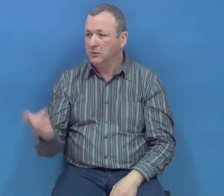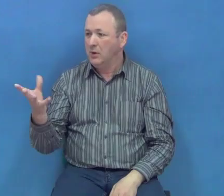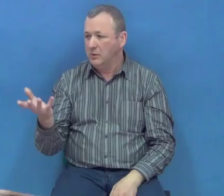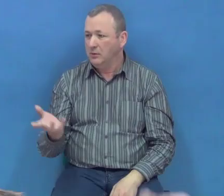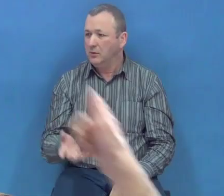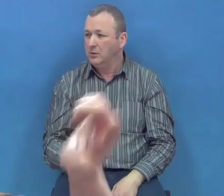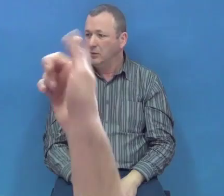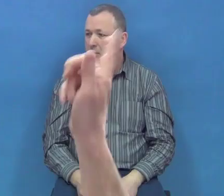Tak.